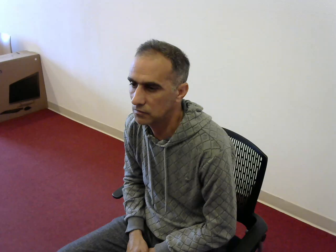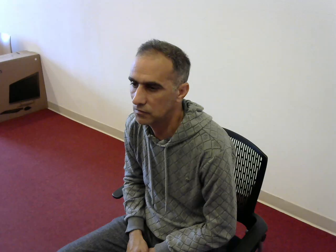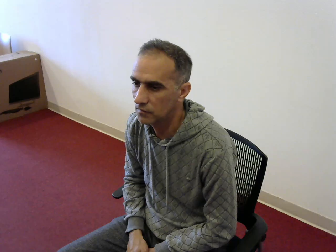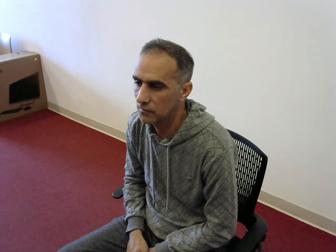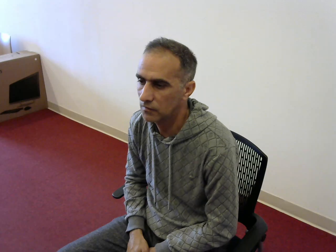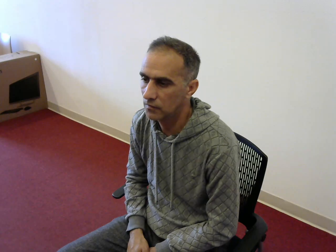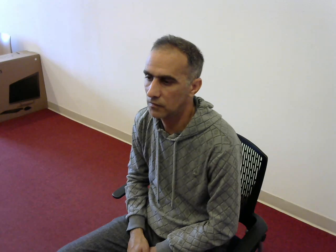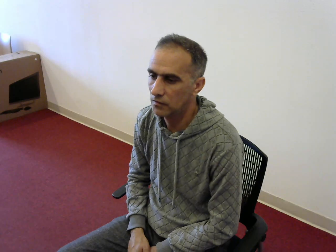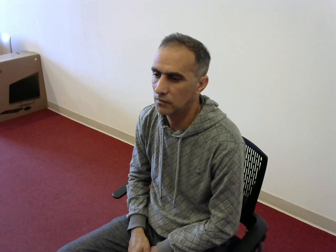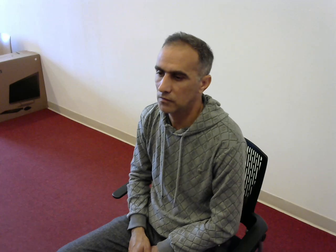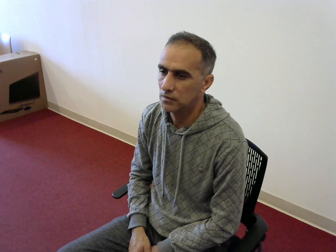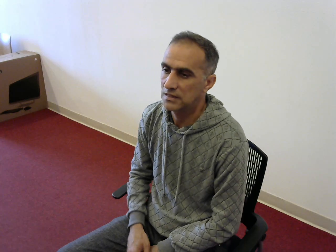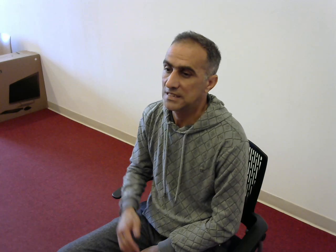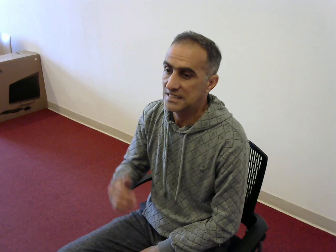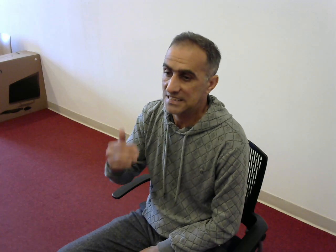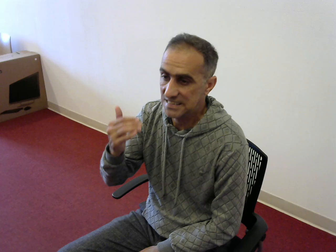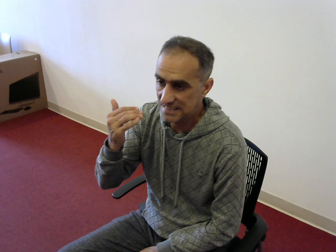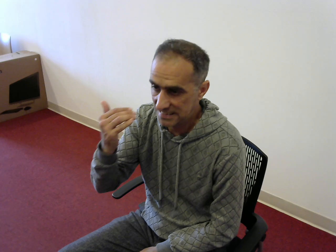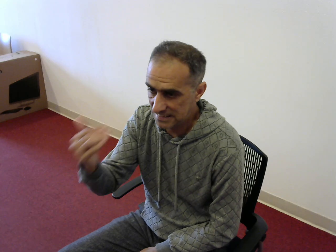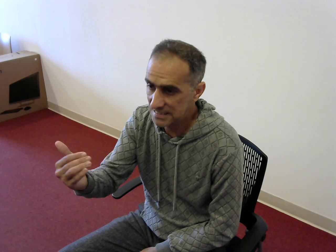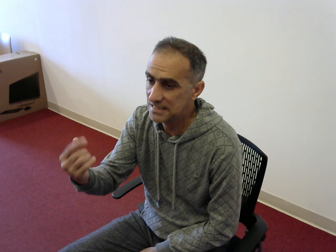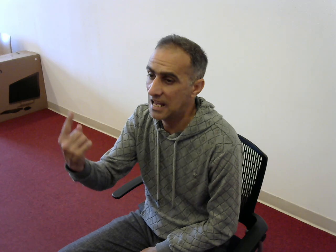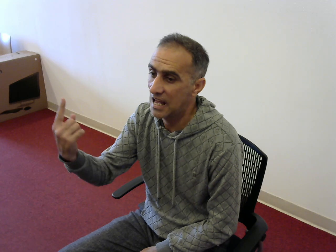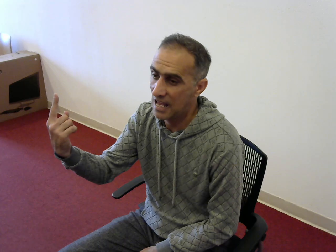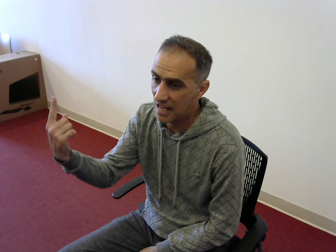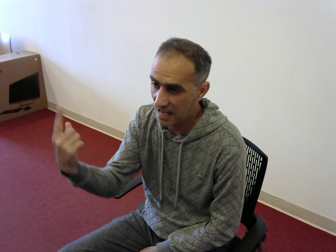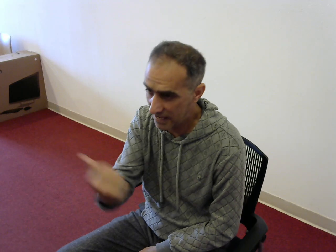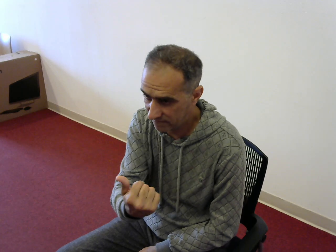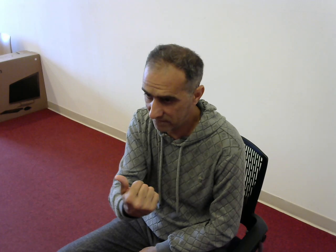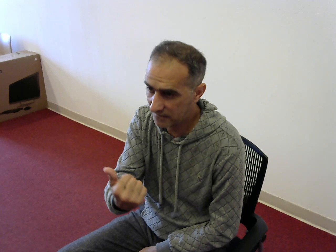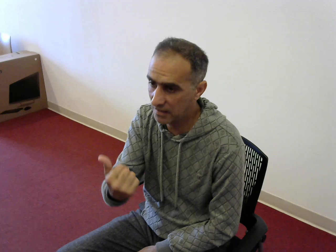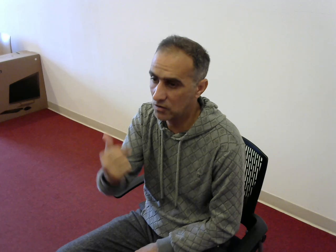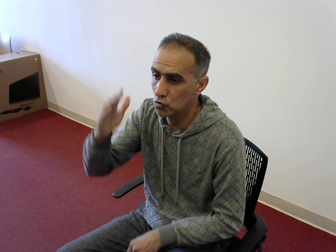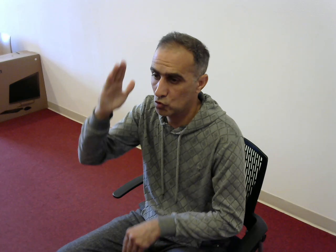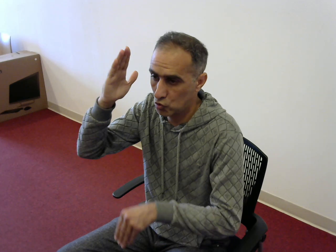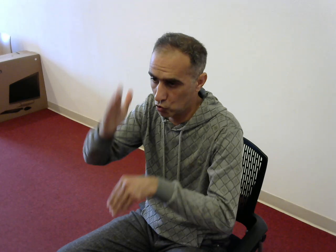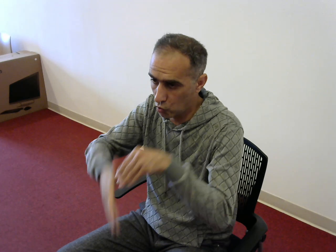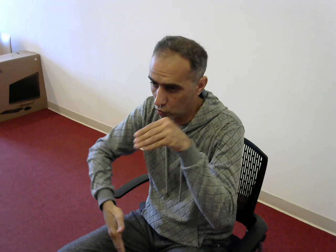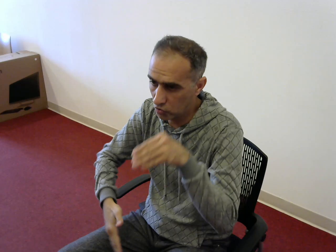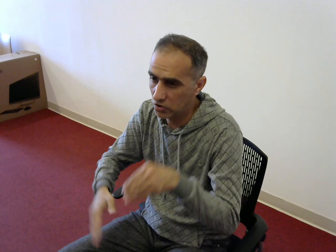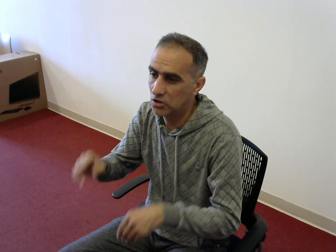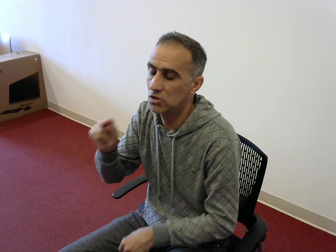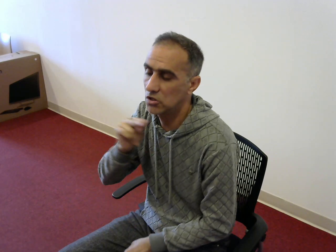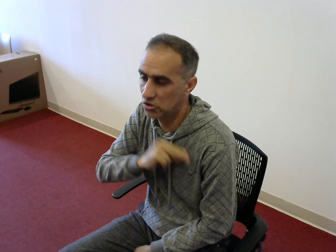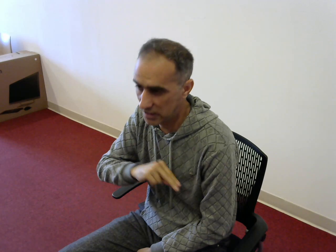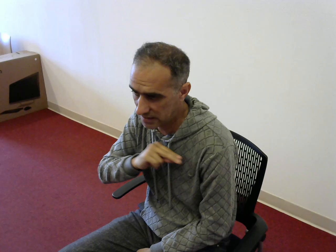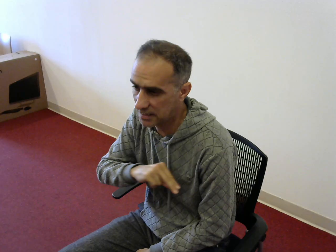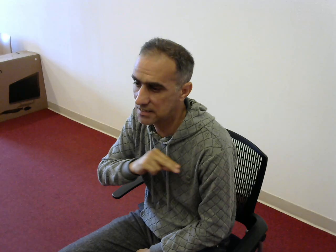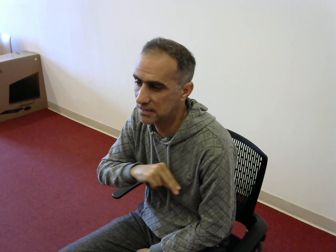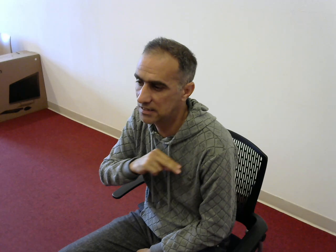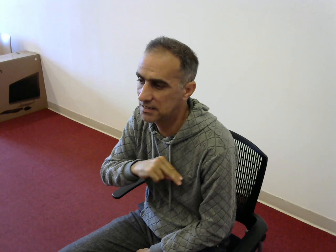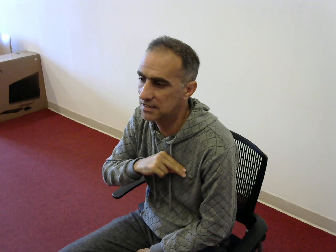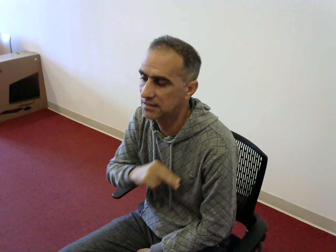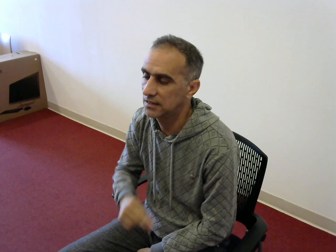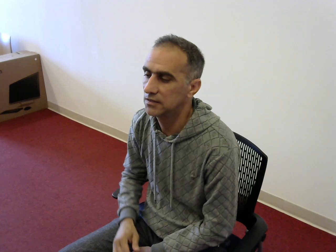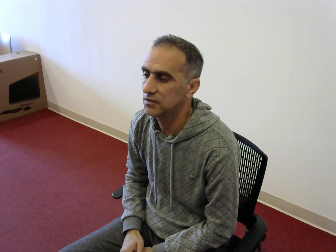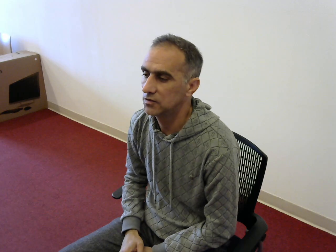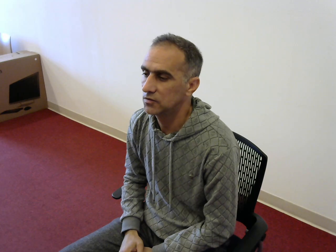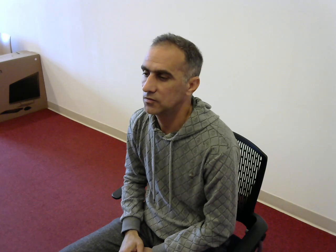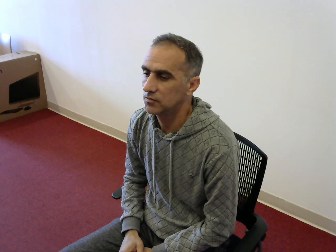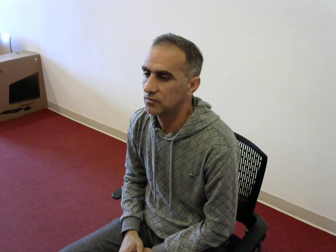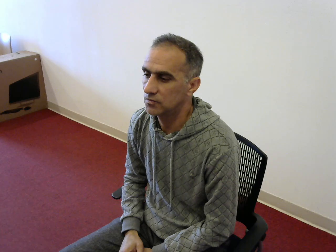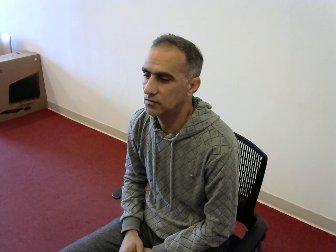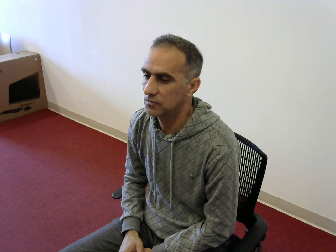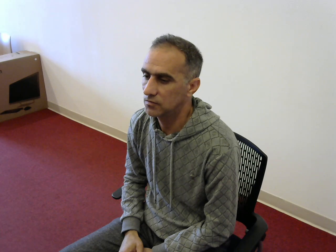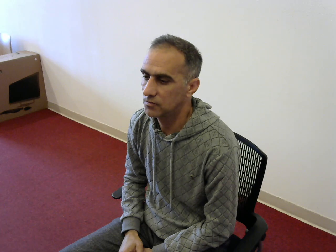Siz həftə sonu işləyirsiz?